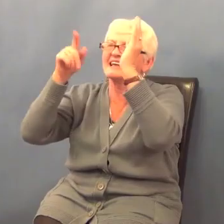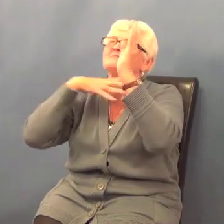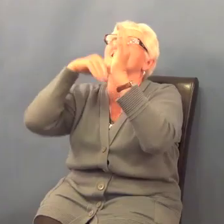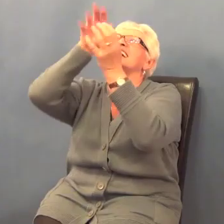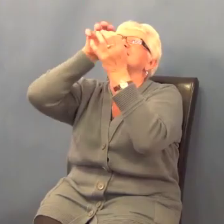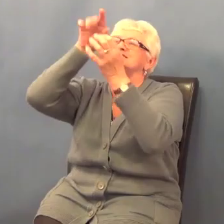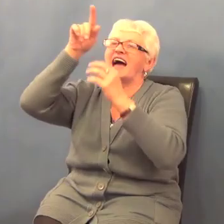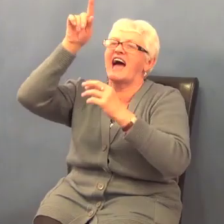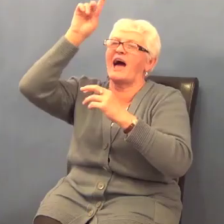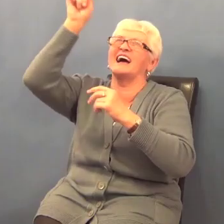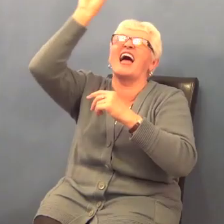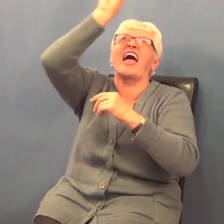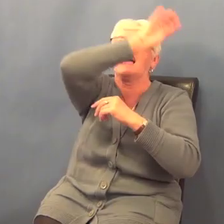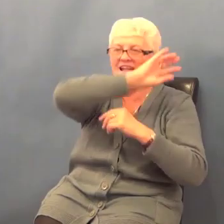Pies szczeka, pszczoły latają.